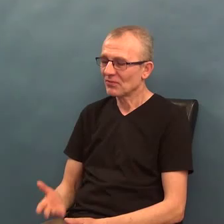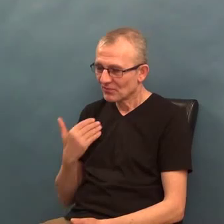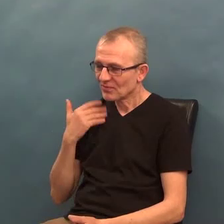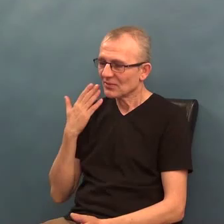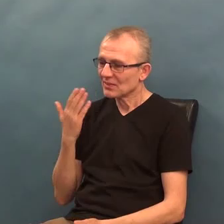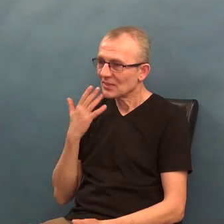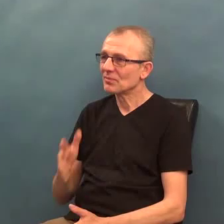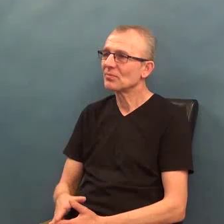Ja wiem.